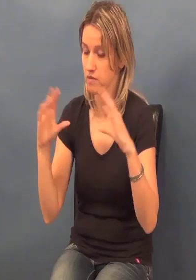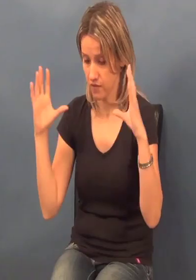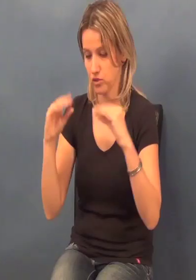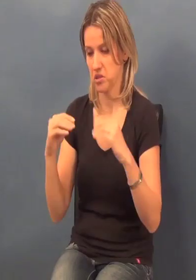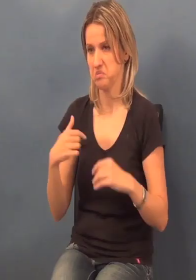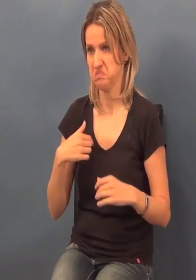Wieczorem.